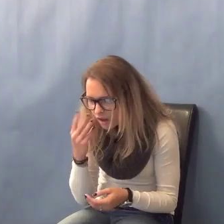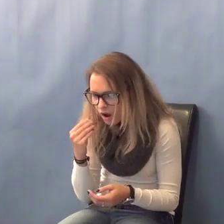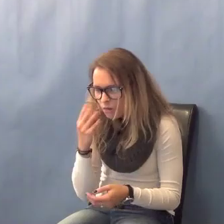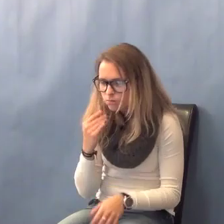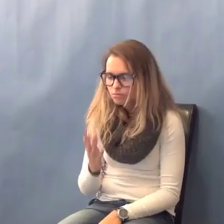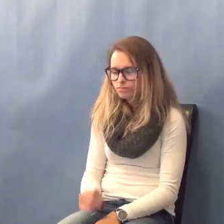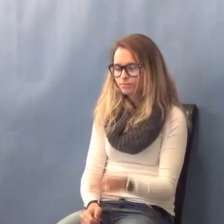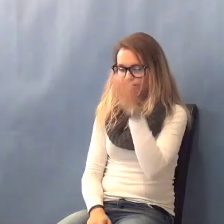Jabłko.